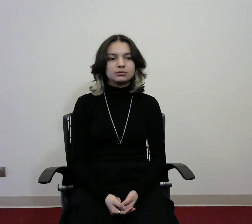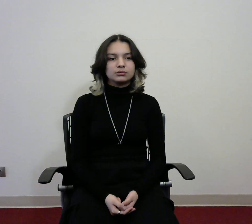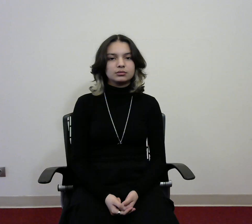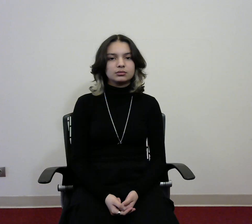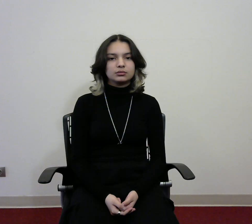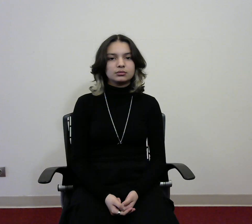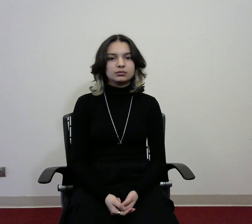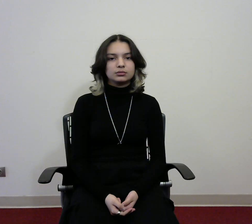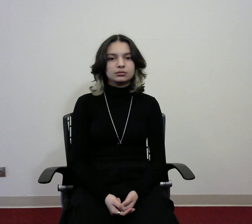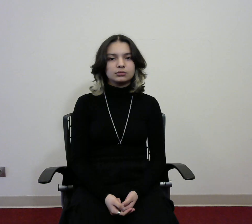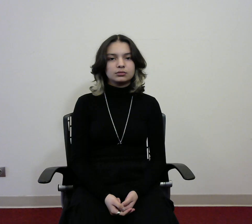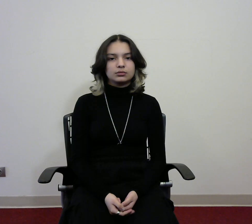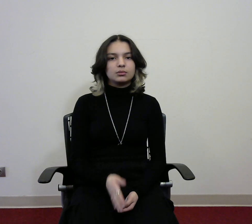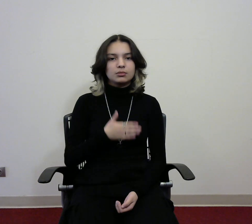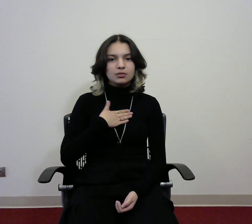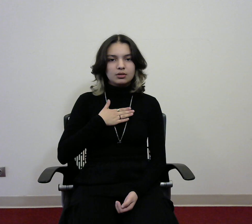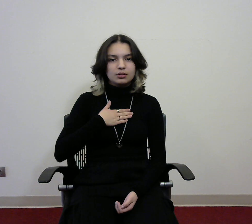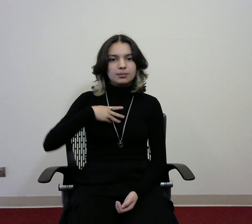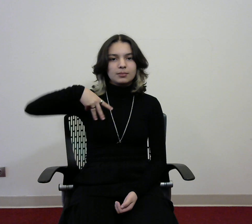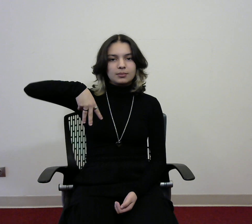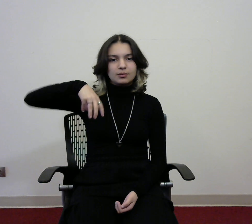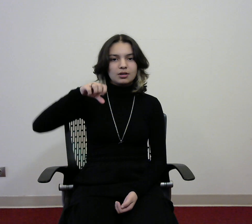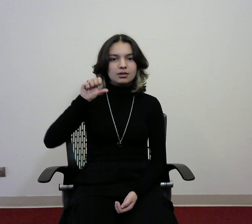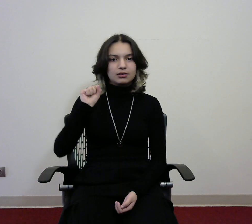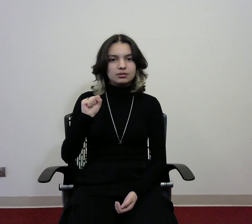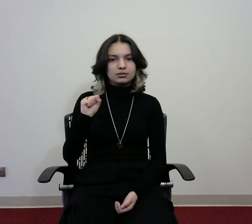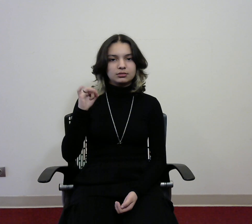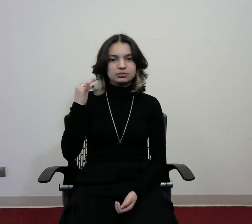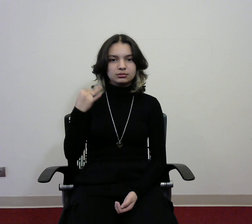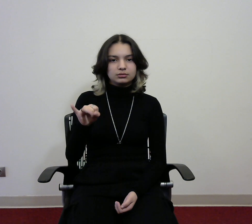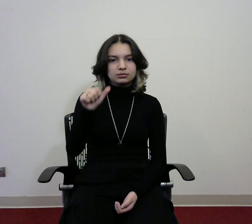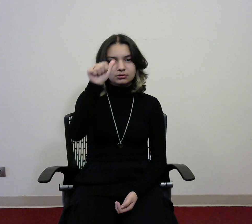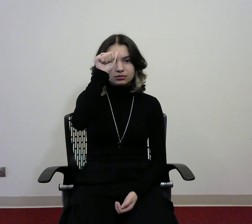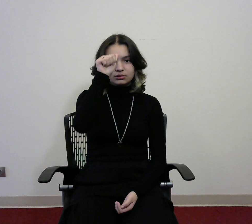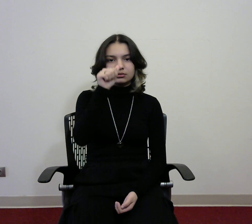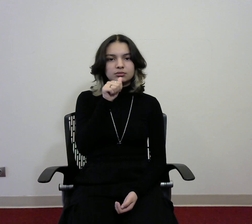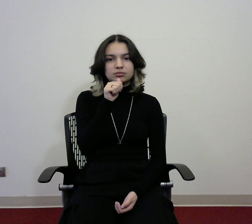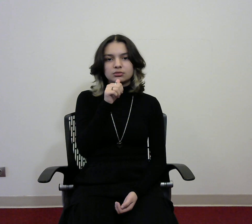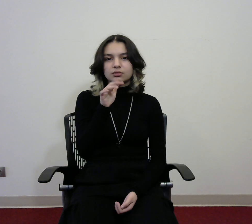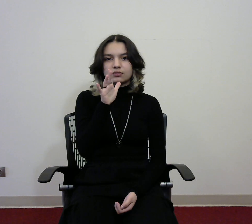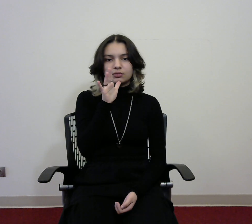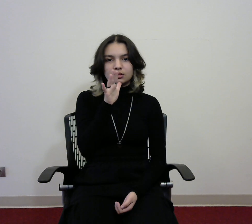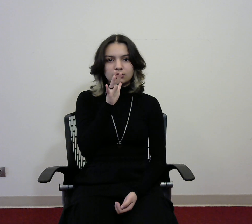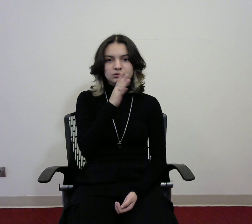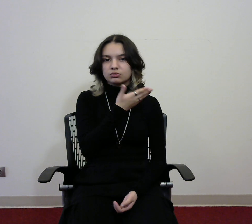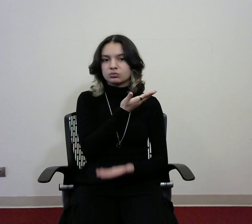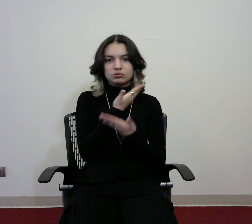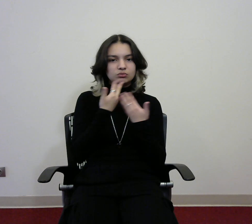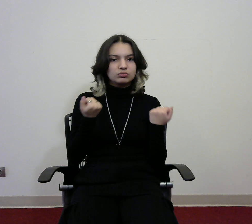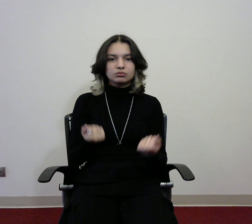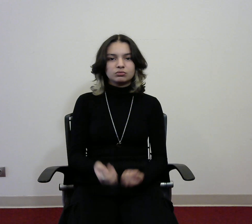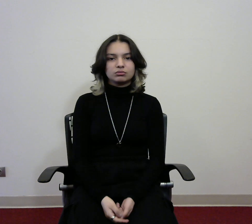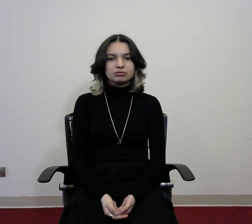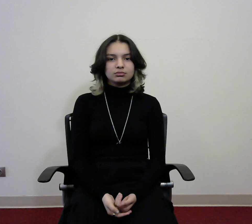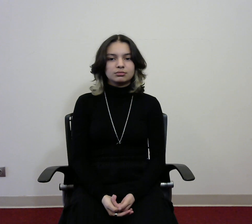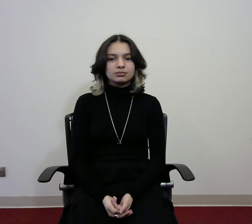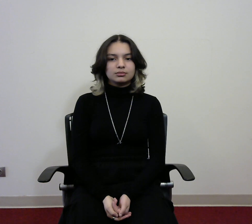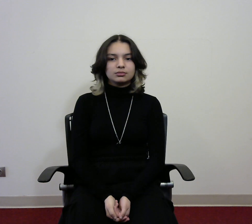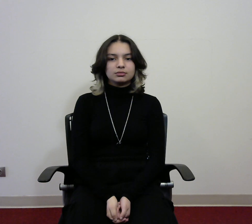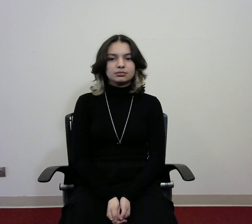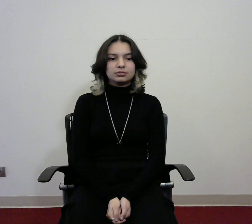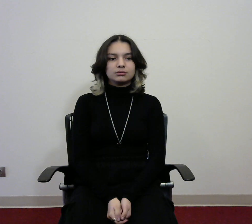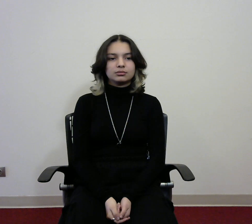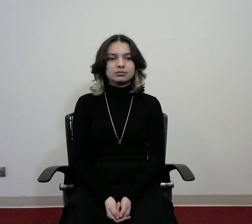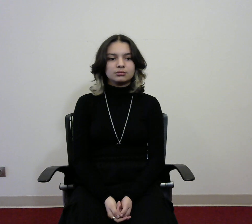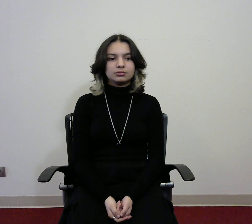Mənim may ayında vaxtım yoxdur